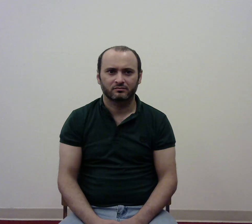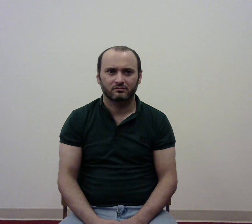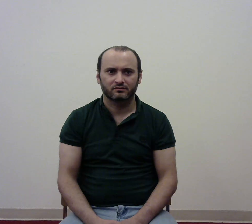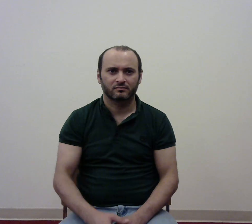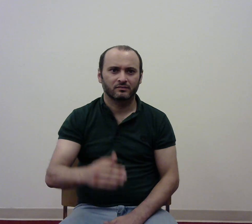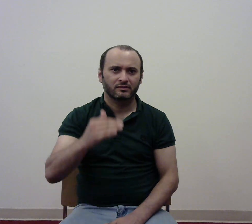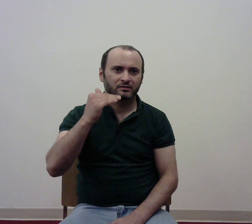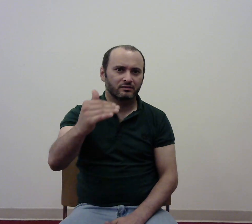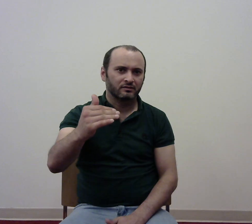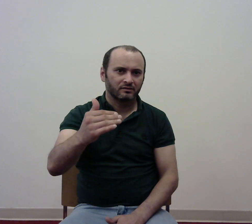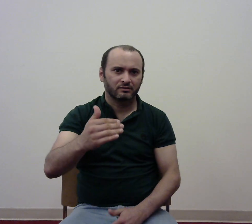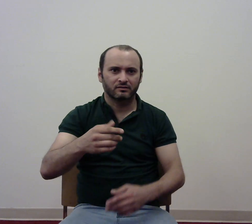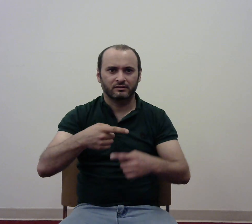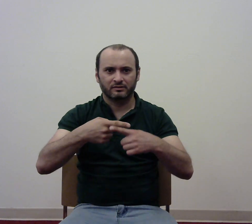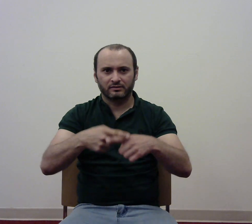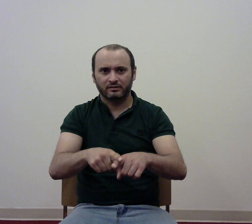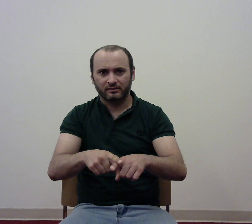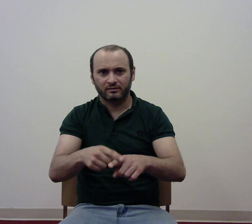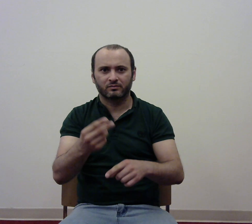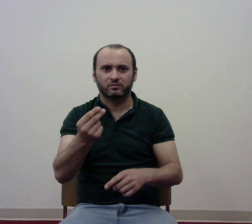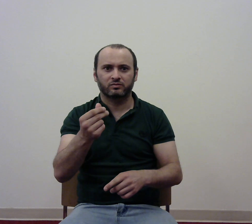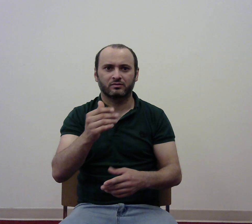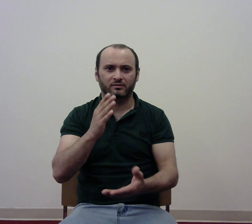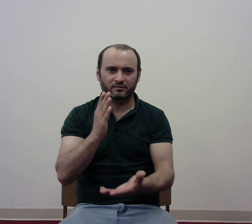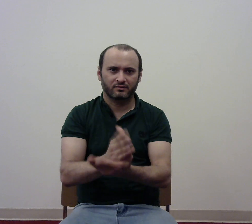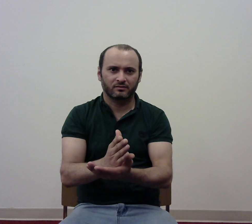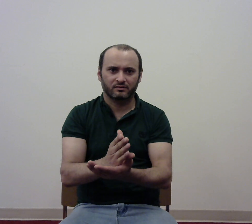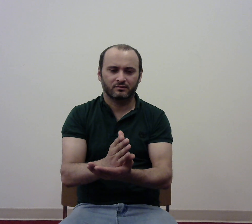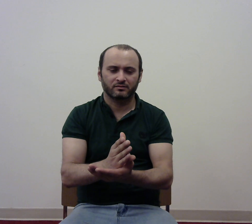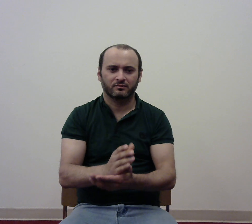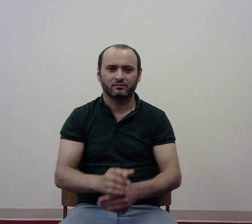Sizdə xırda pul varmı?